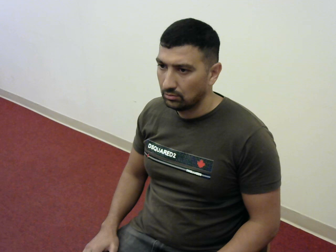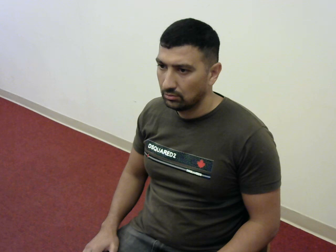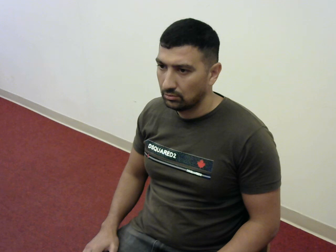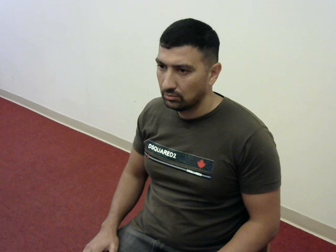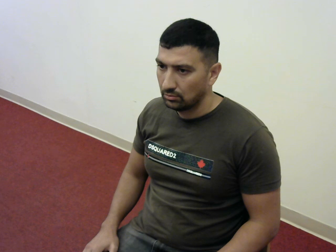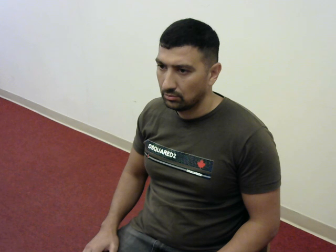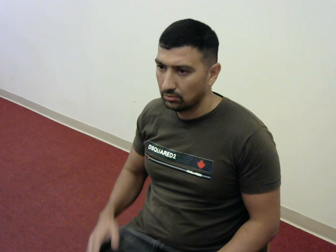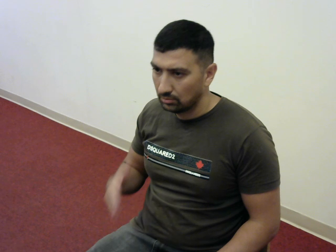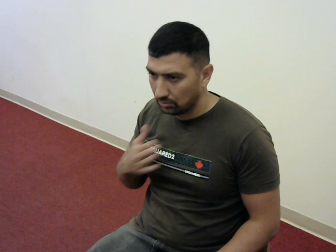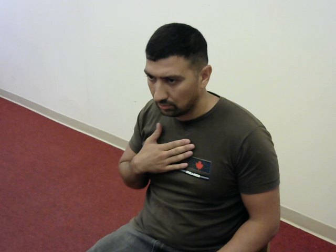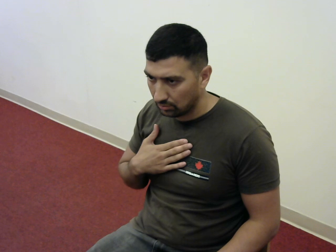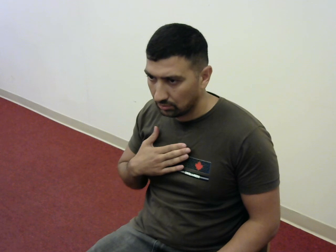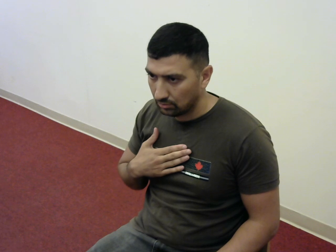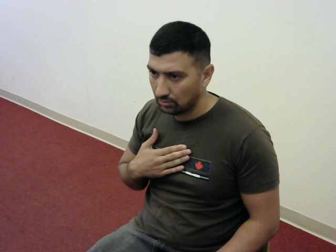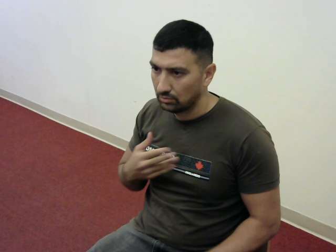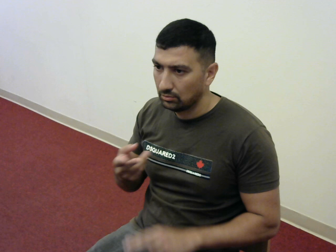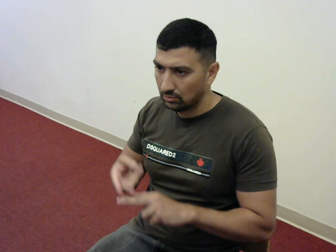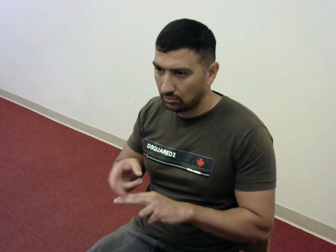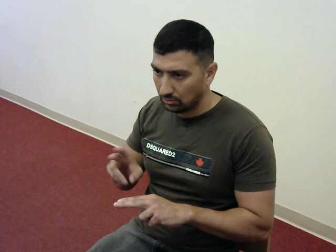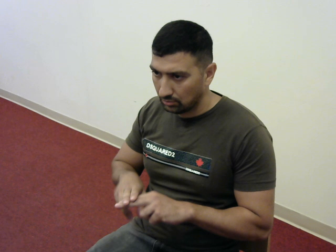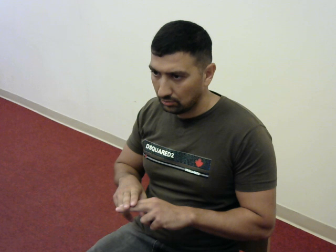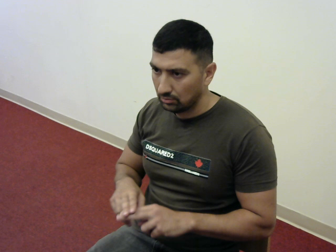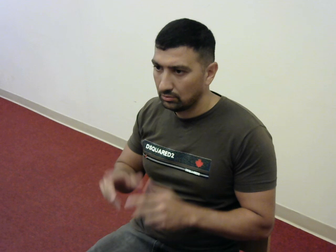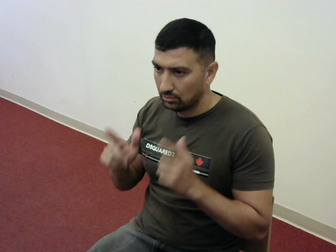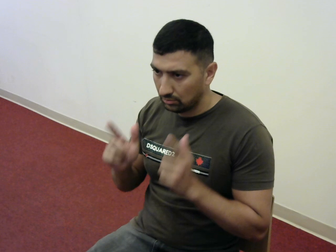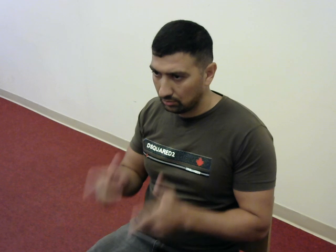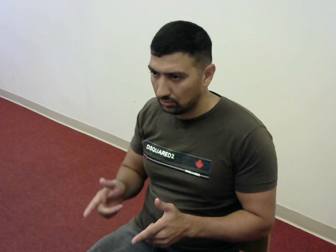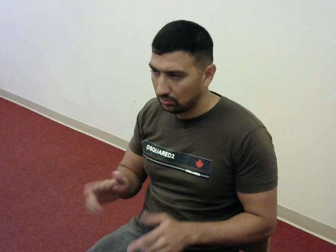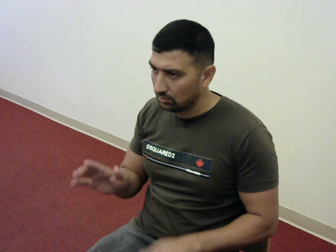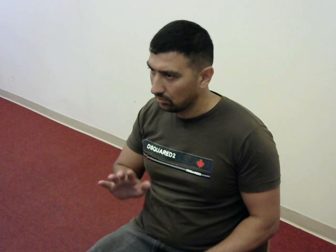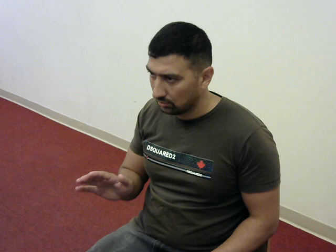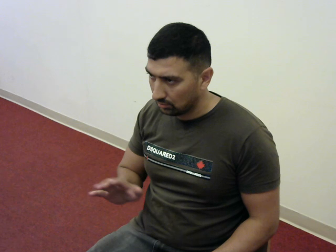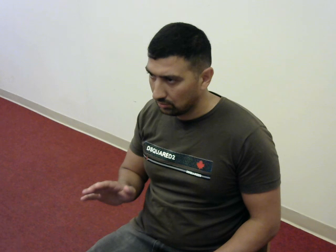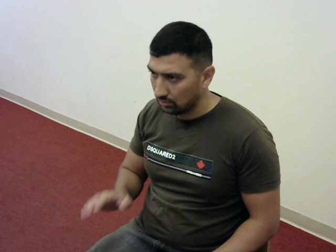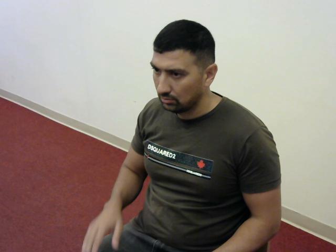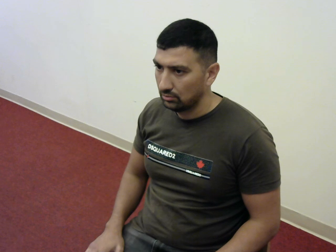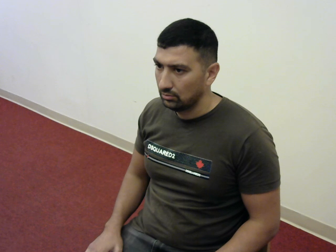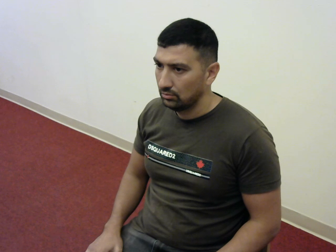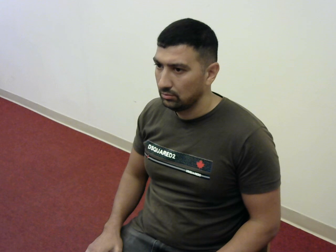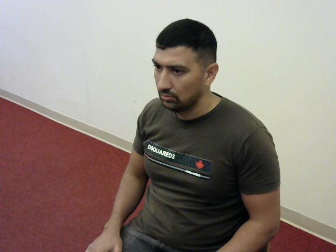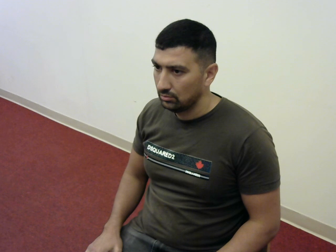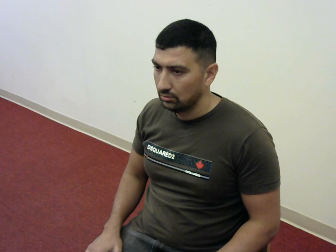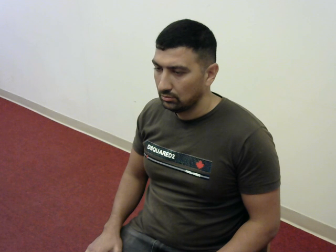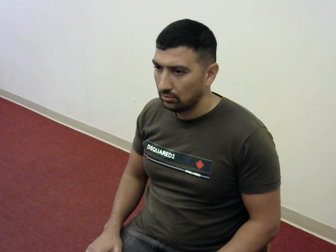Mən bununla razı deyiləm